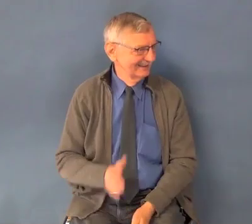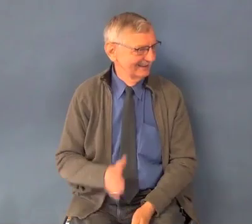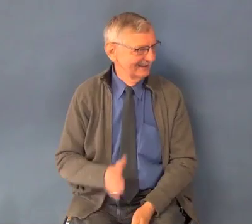Już.